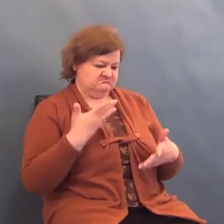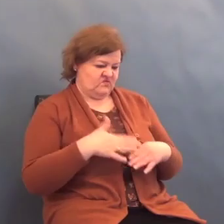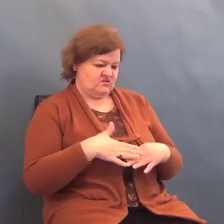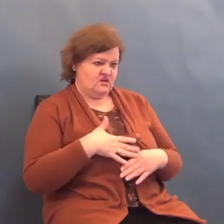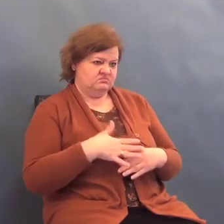Nie lubią wody.